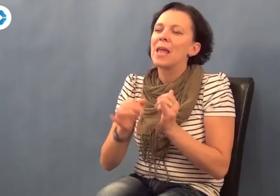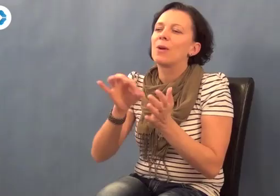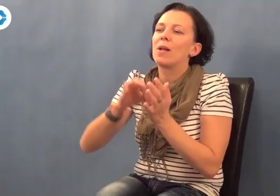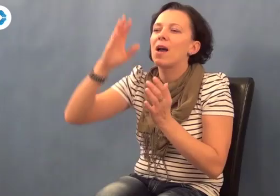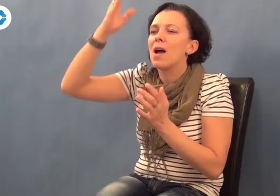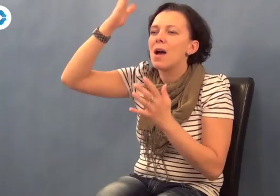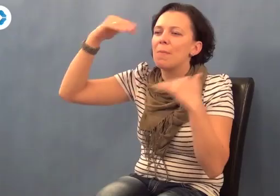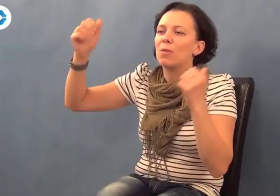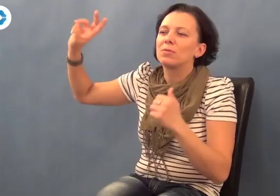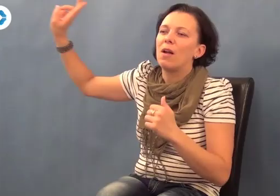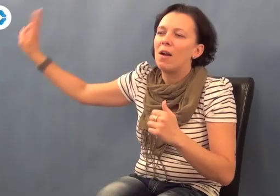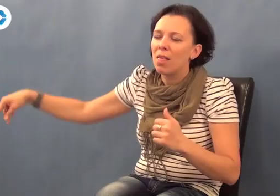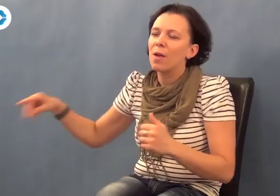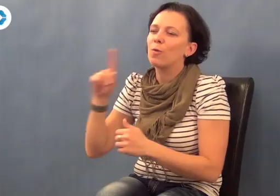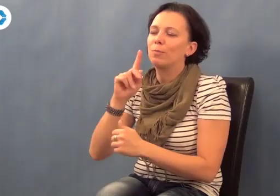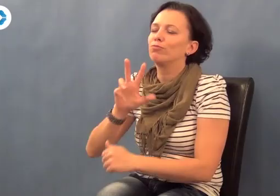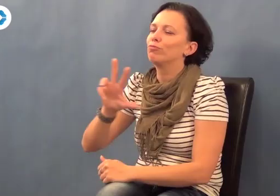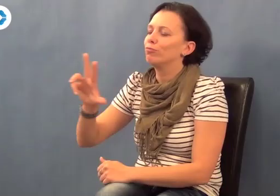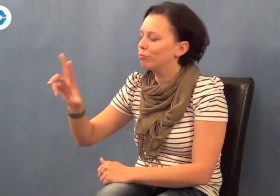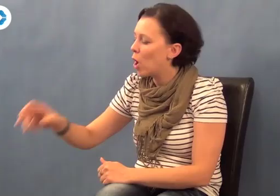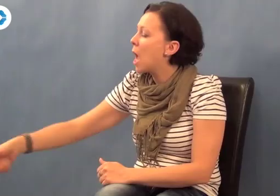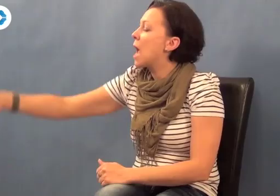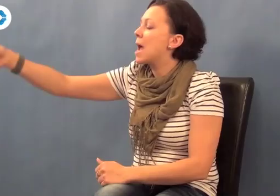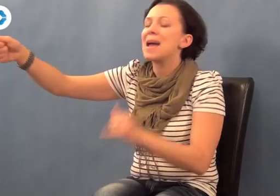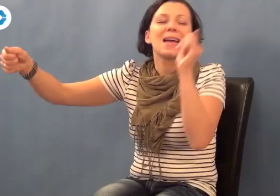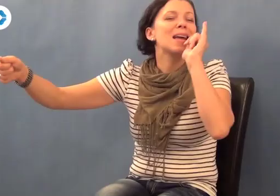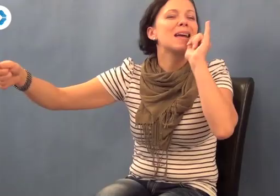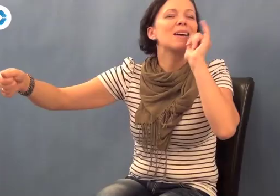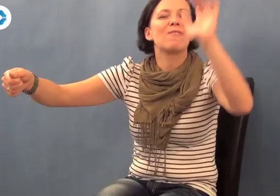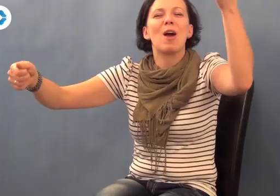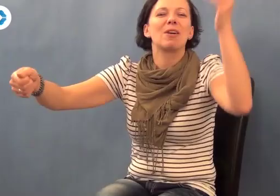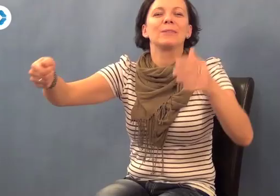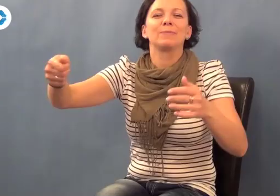Właśnie do kapelusza, który spadł, podchodzi trzech chłopców, zauważają go, podnoszą i krzyczą, wołają do chłopca.